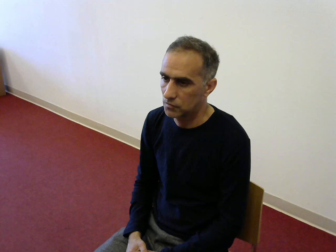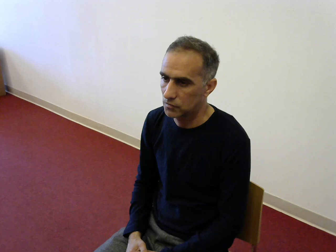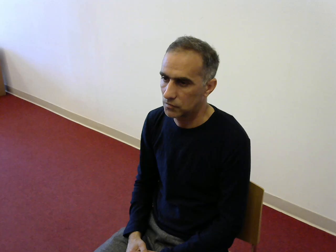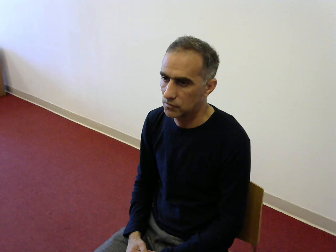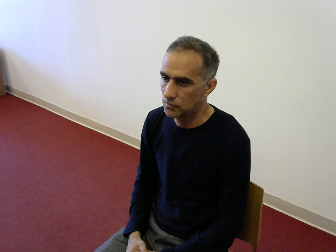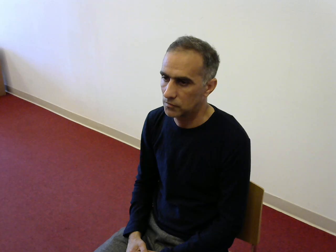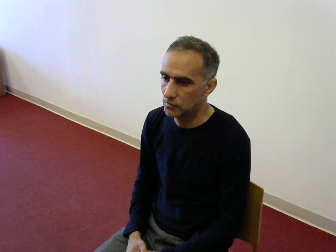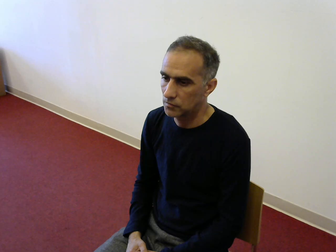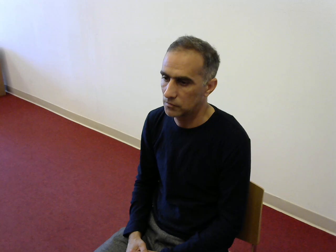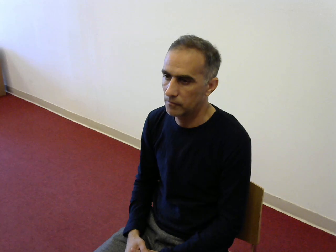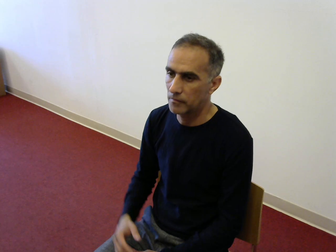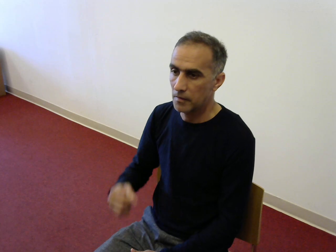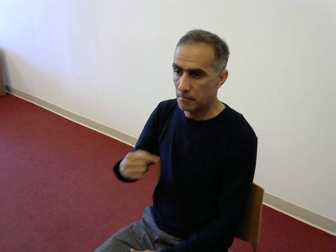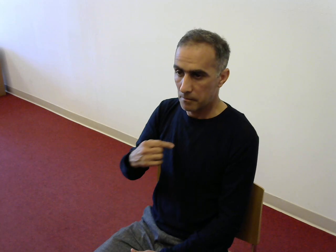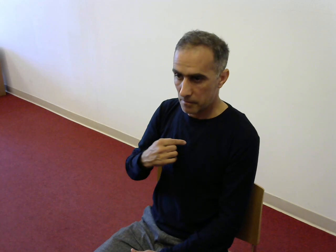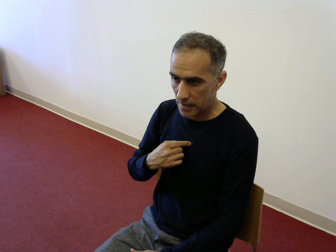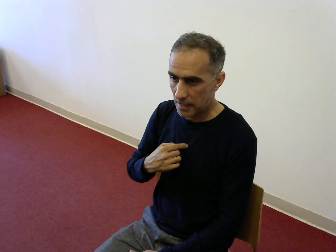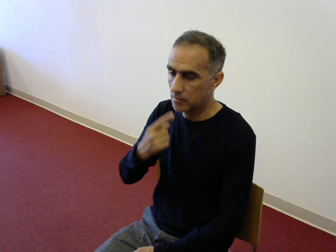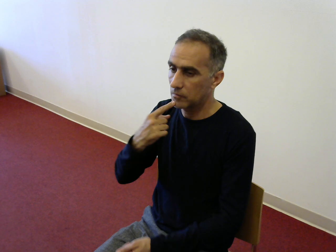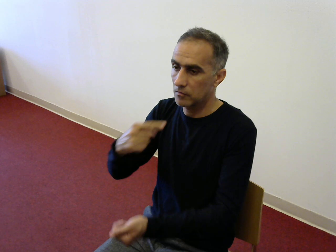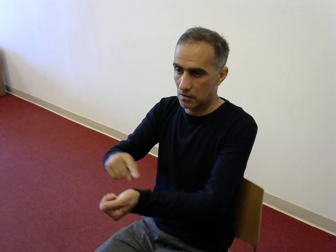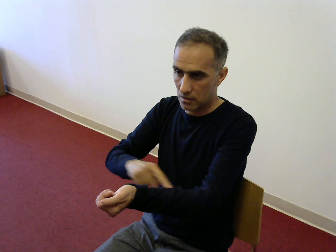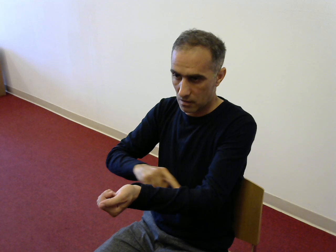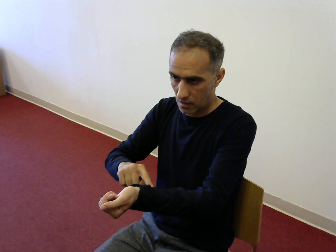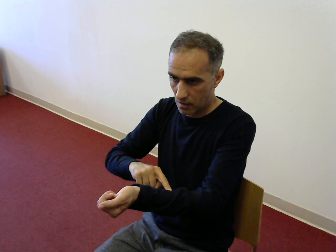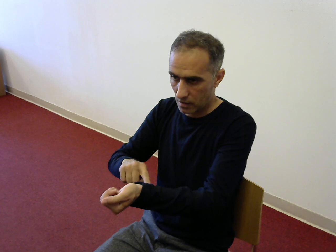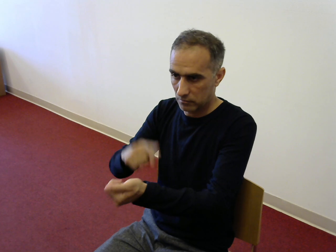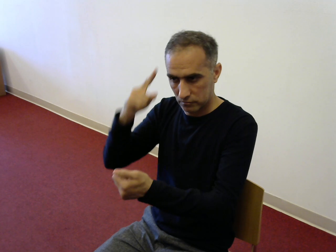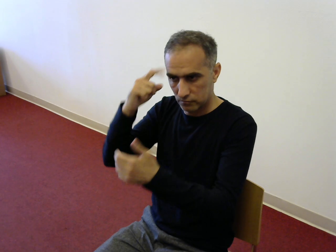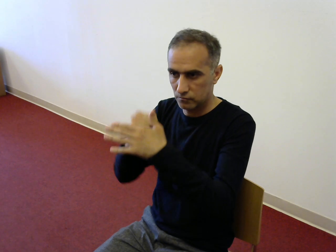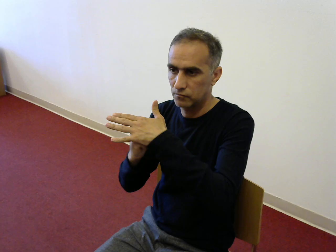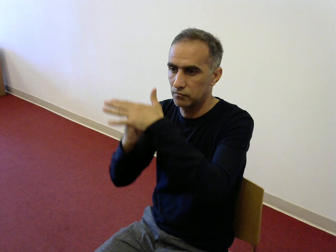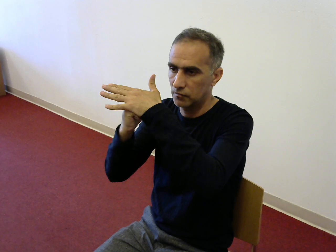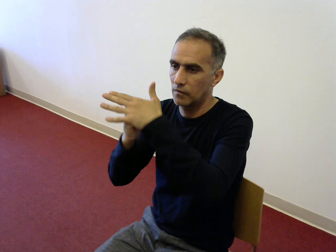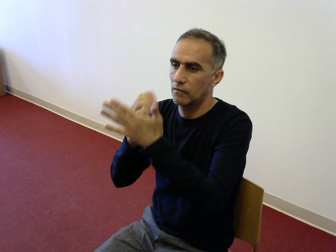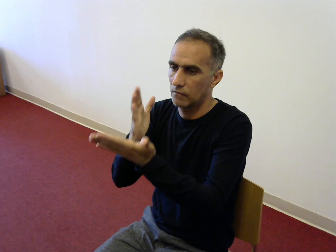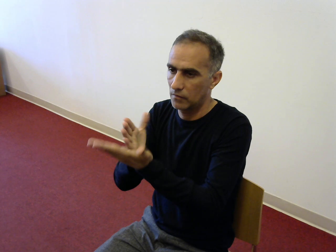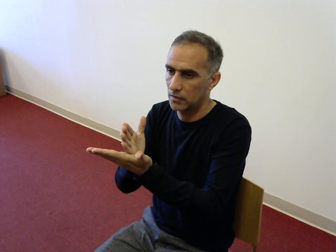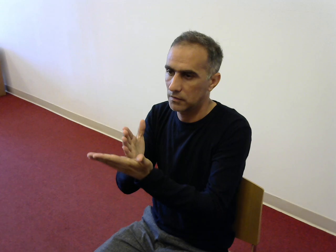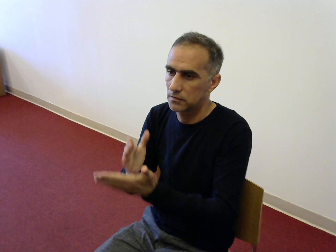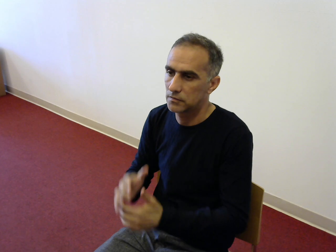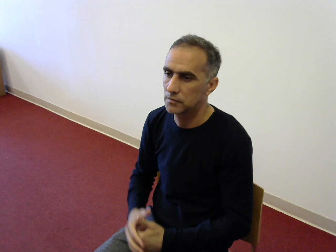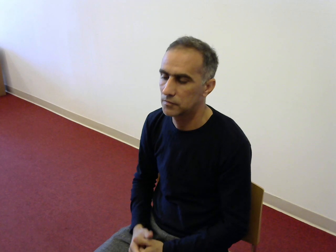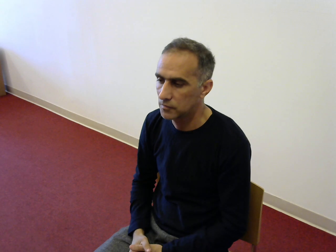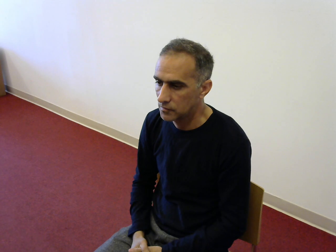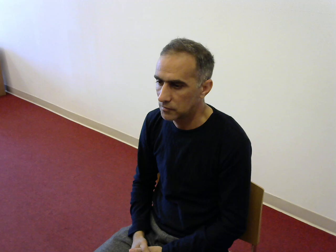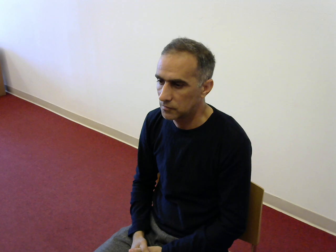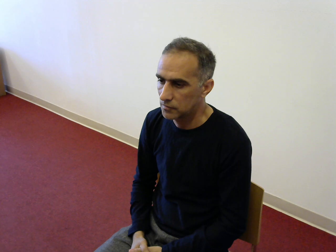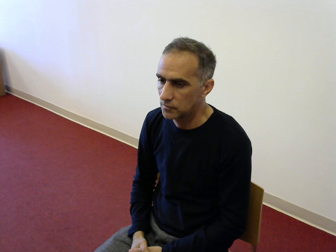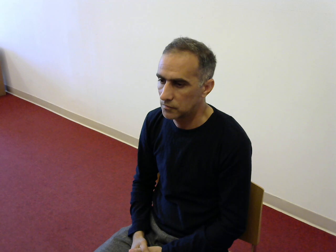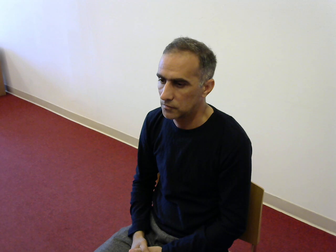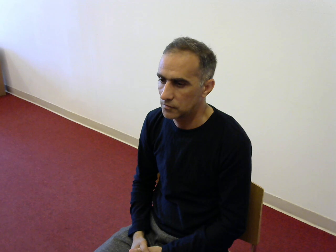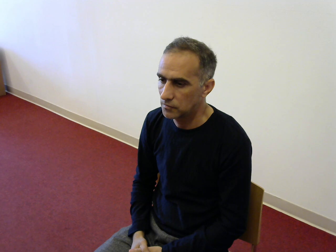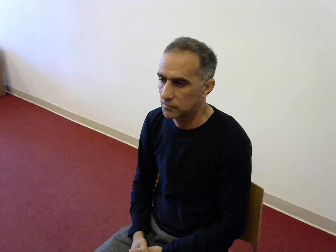Mənim qan təzyiqim var